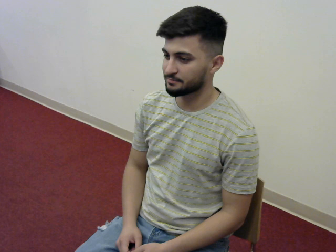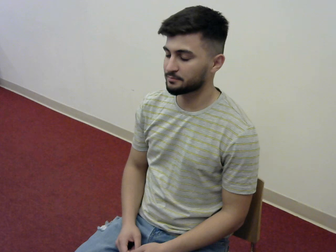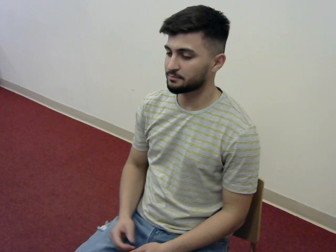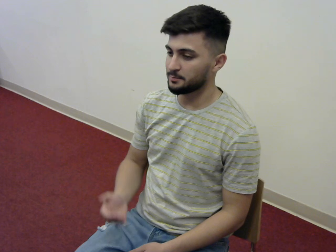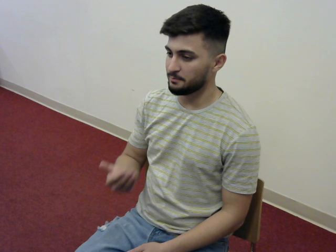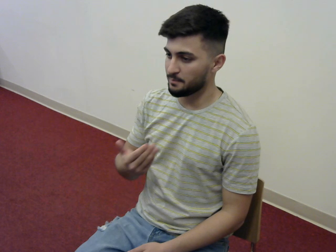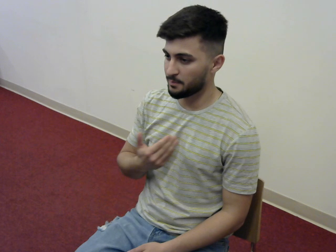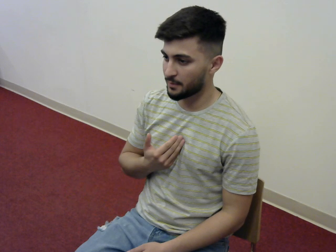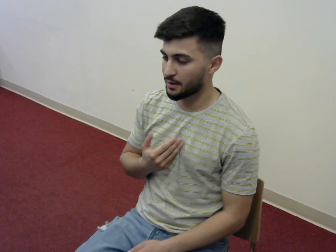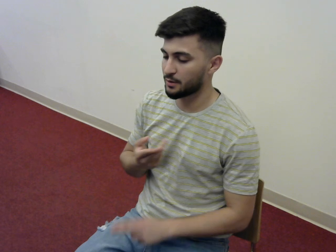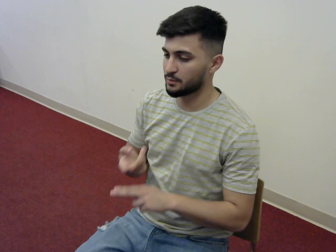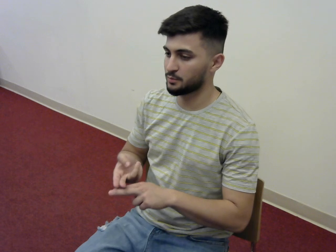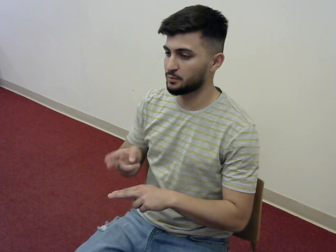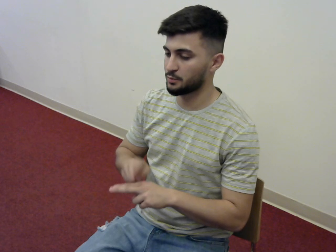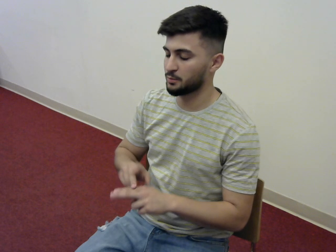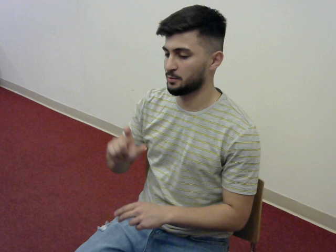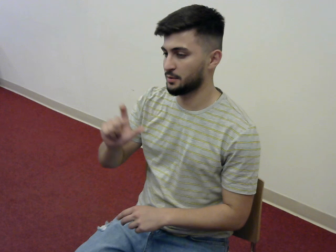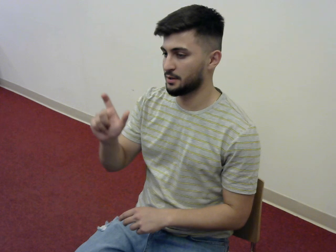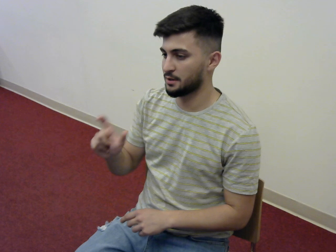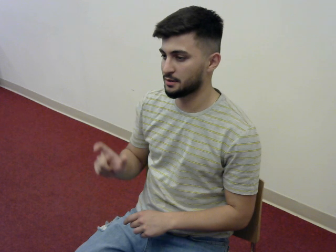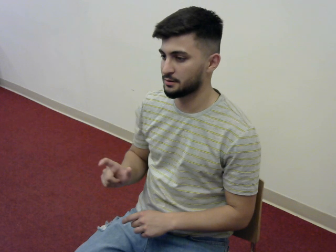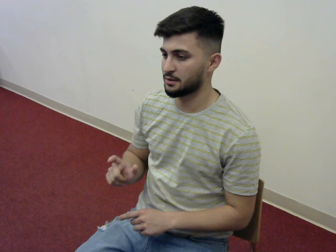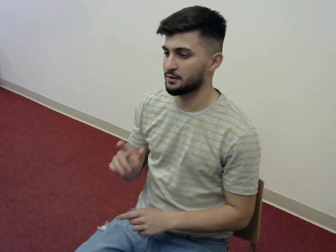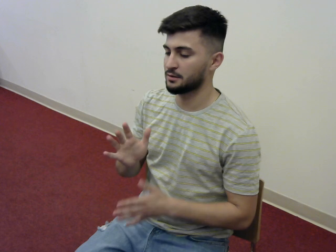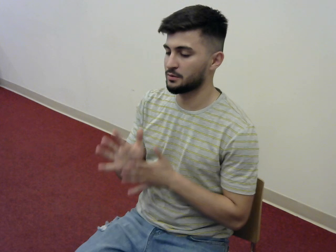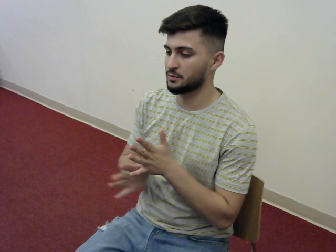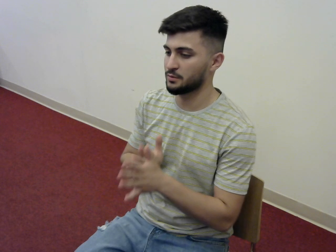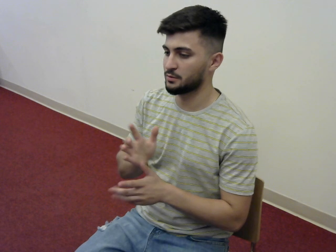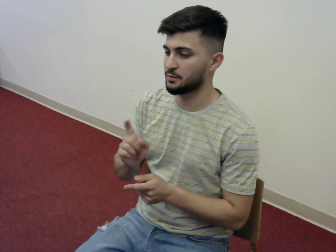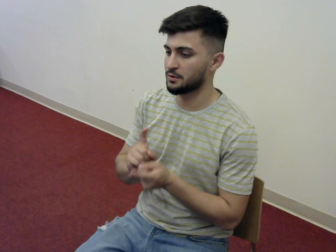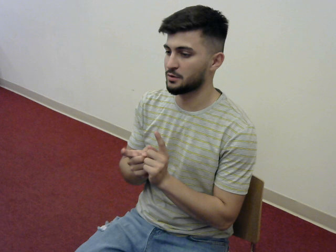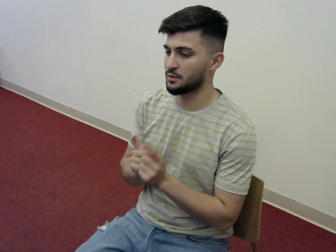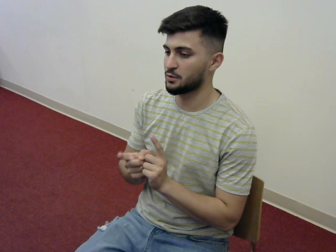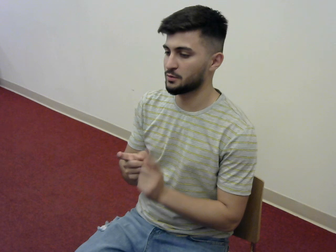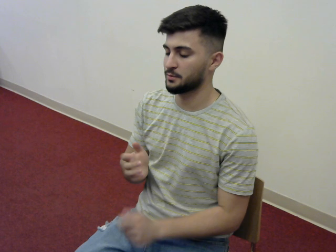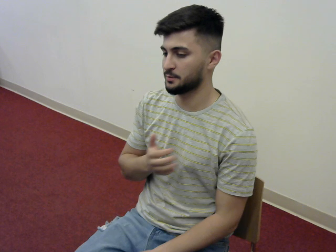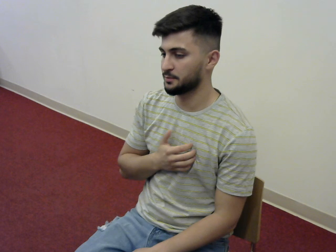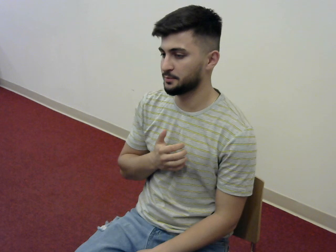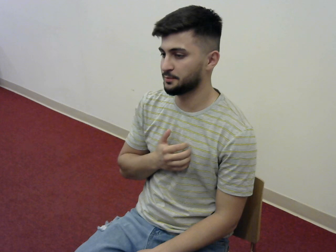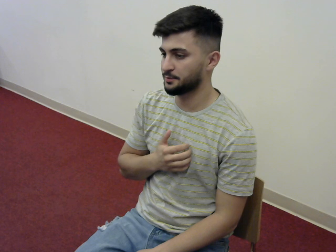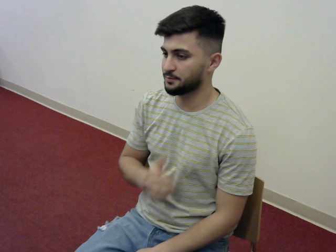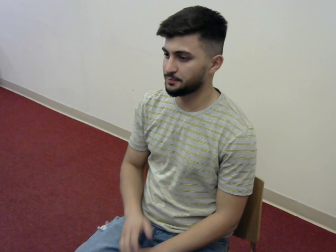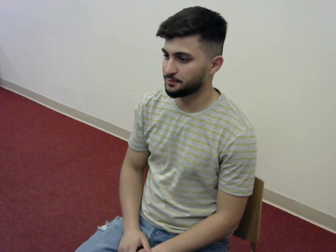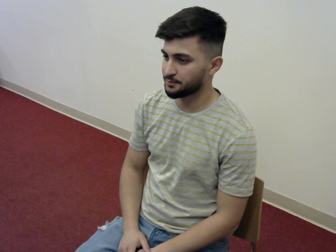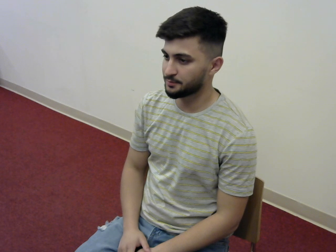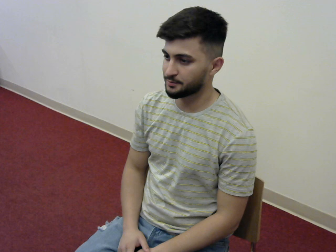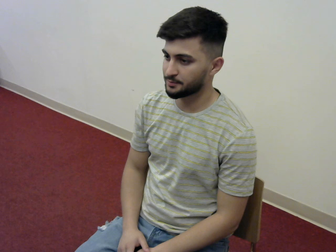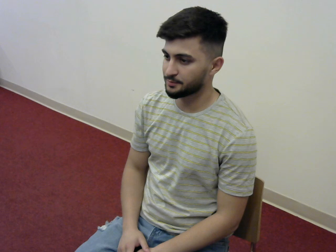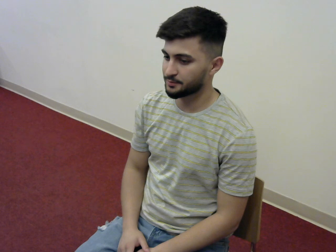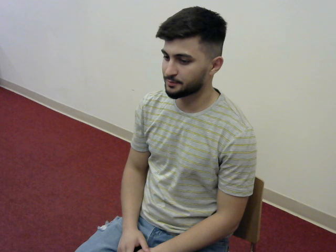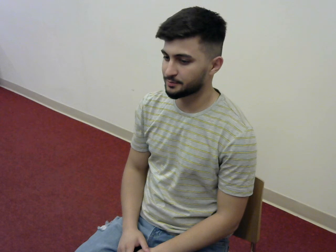Mən bu əsərin surdotərcüməsini istəyirəm